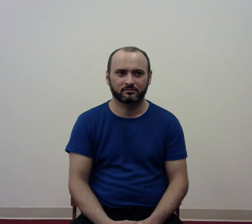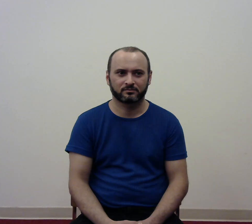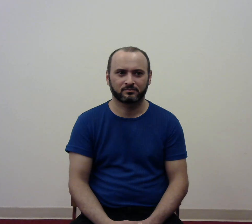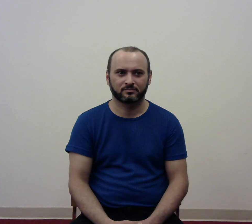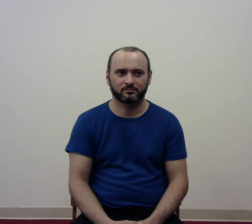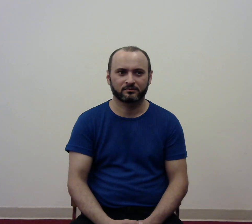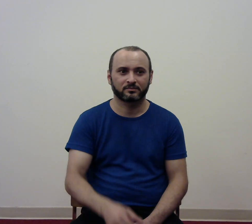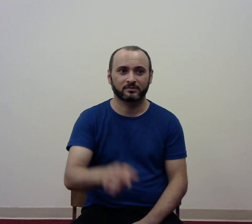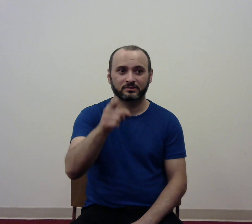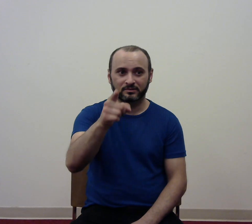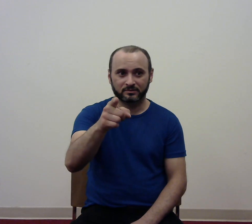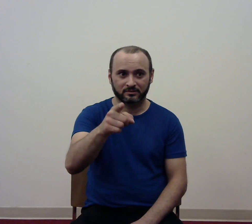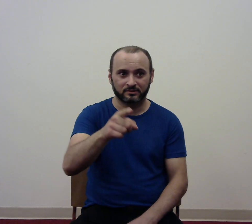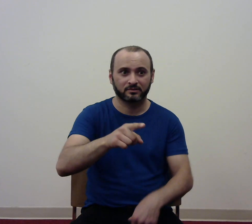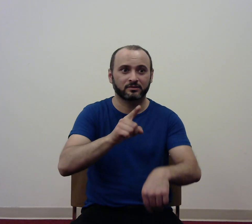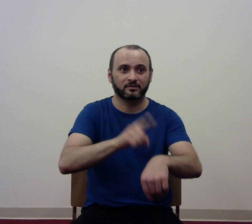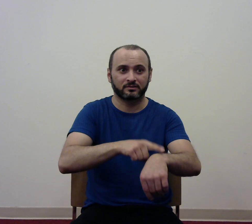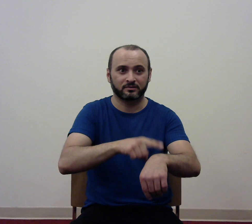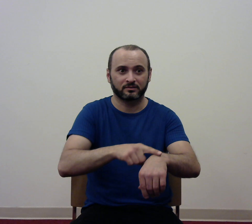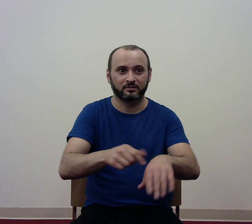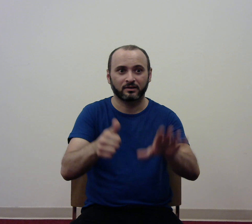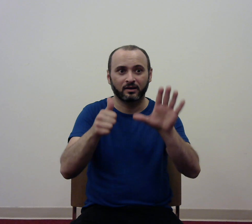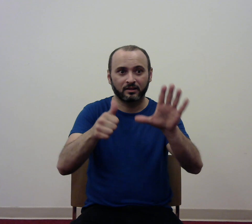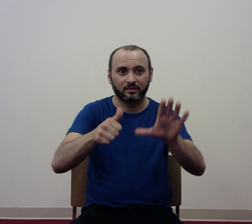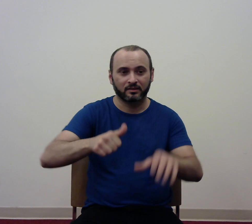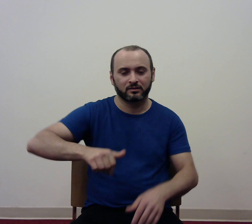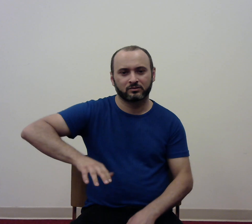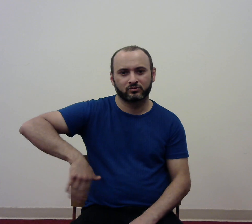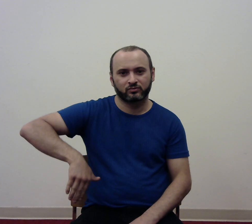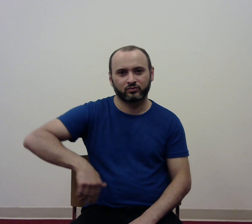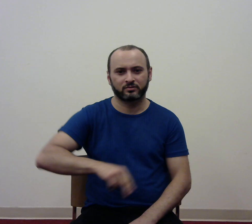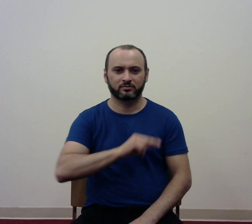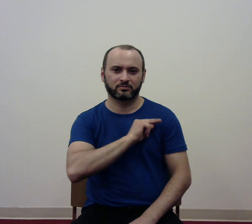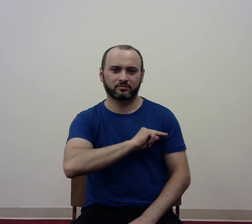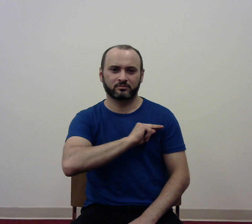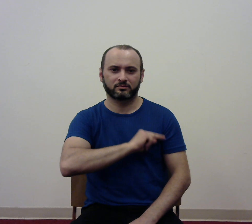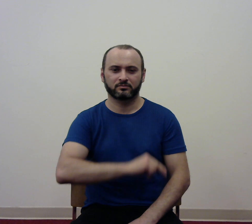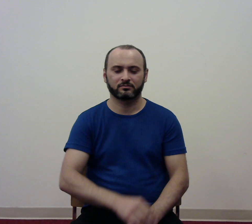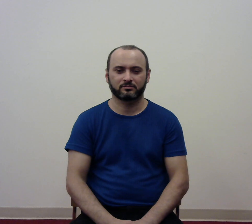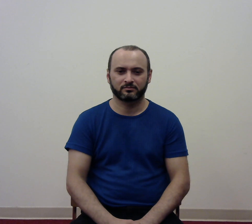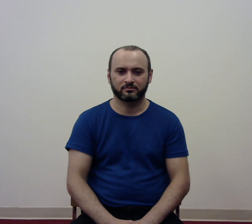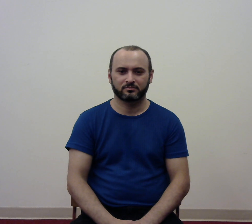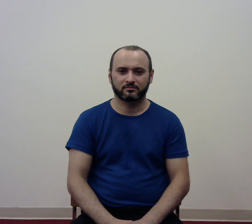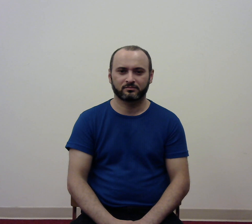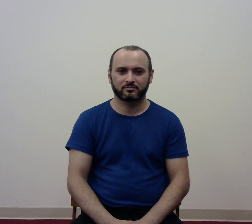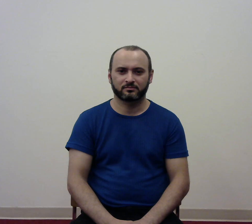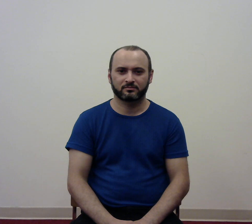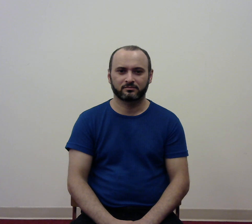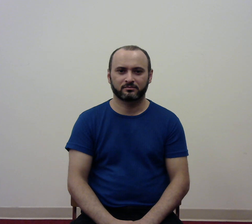Siz saat 6-dan sonra işləyirsiz?